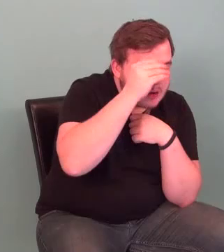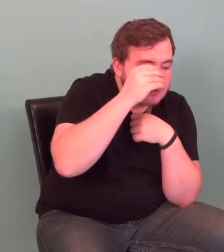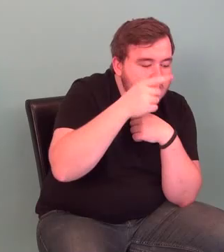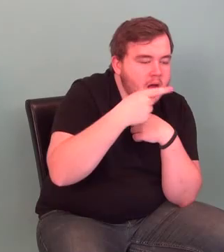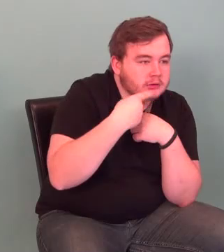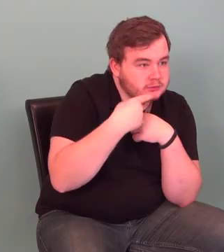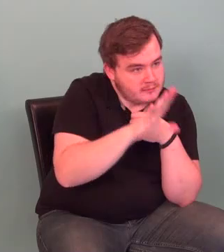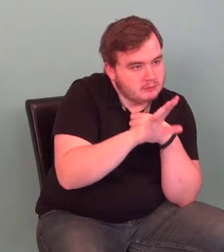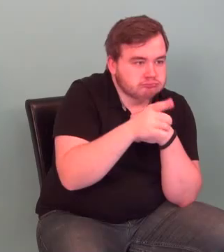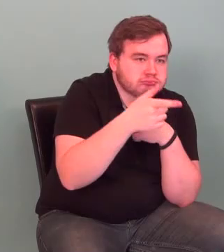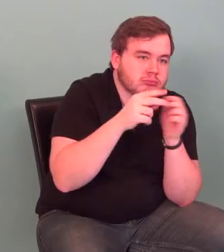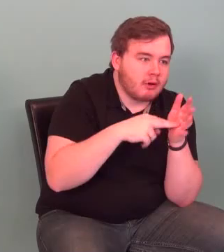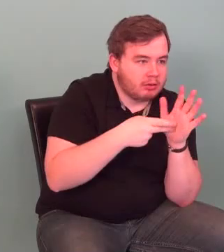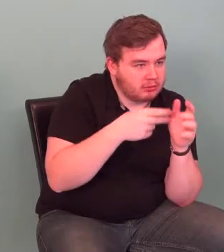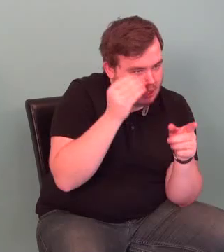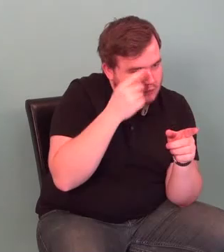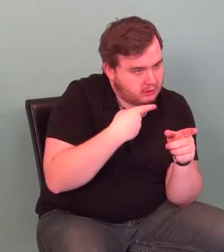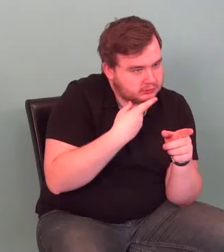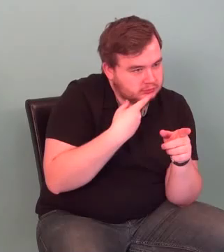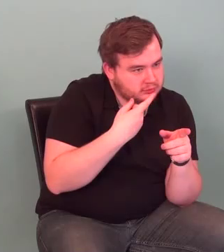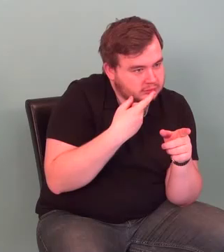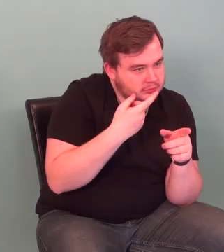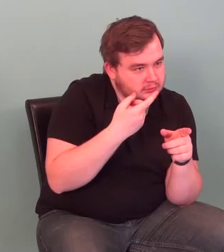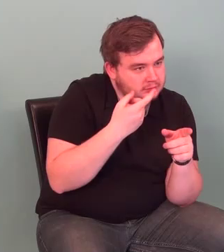Czy masz w planach naukę języka?